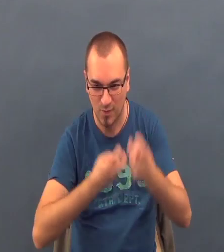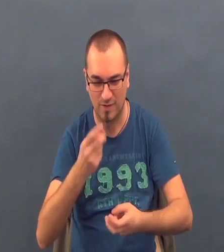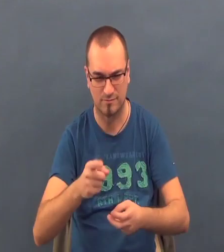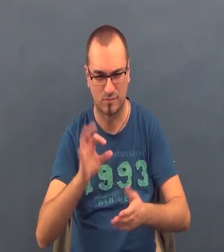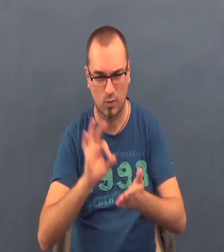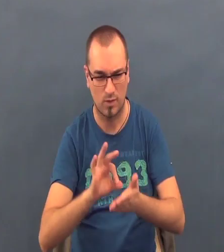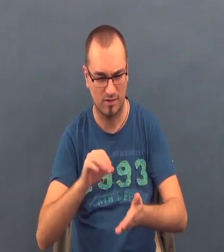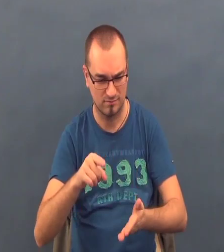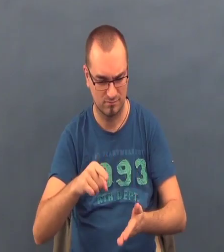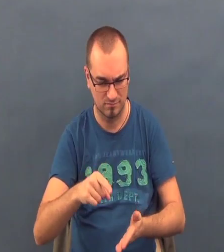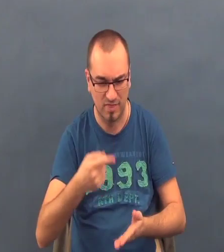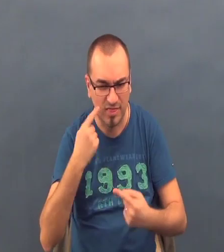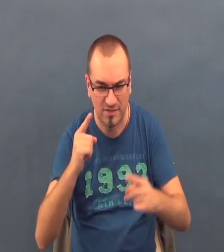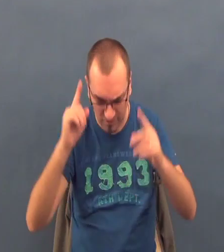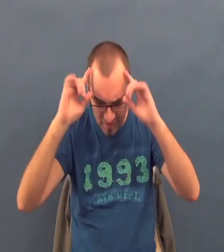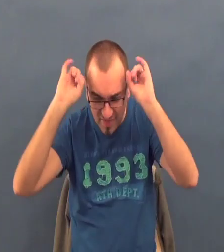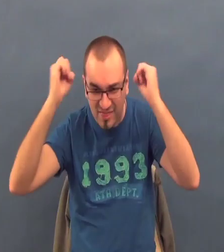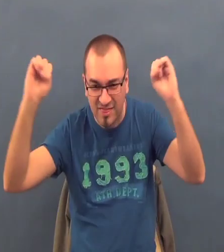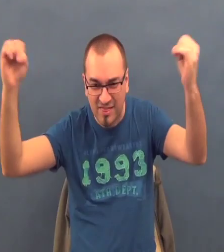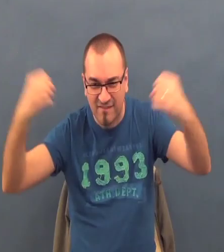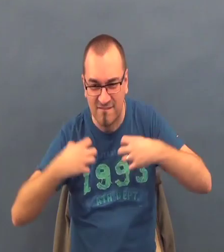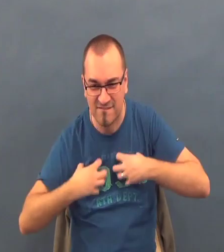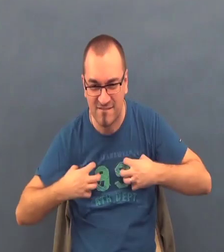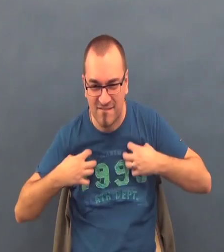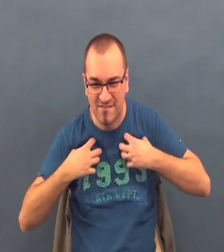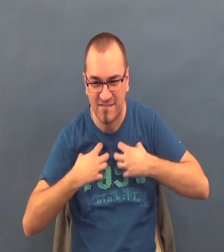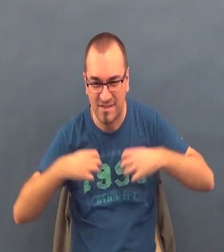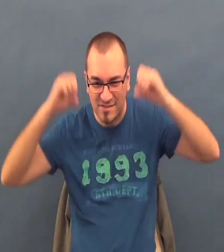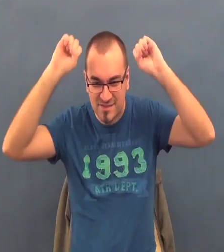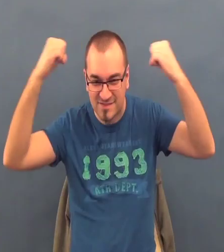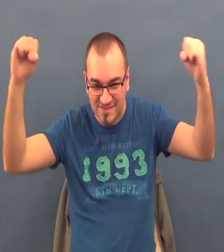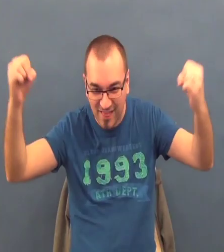Nie zauważyli dużych rogów zwierzęcia.